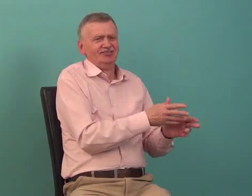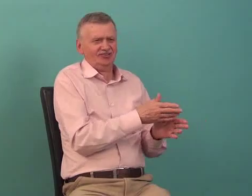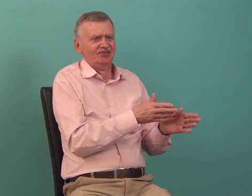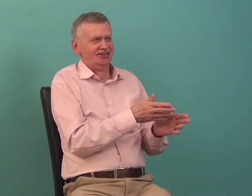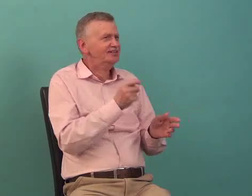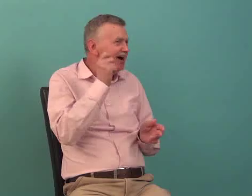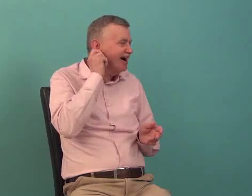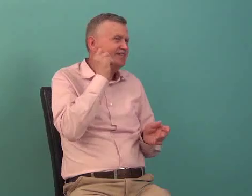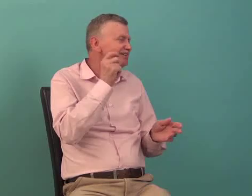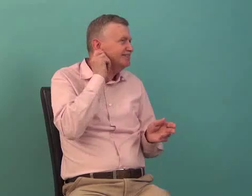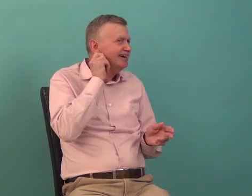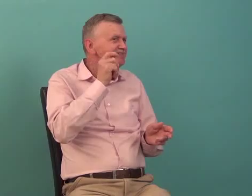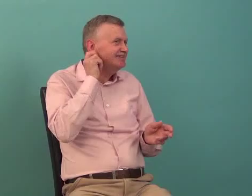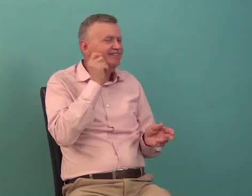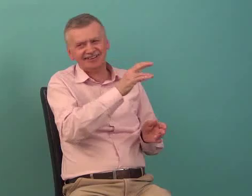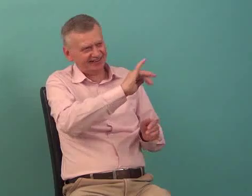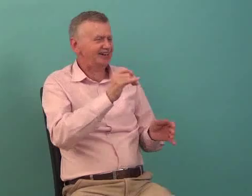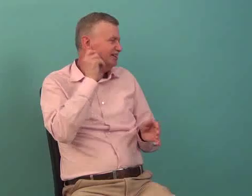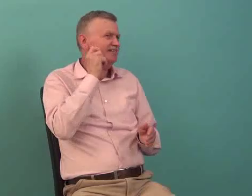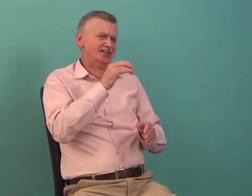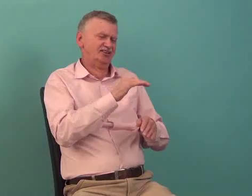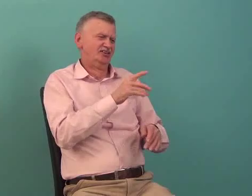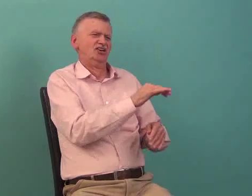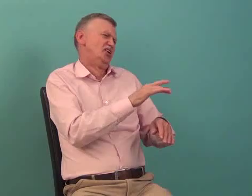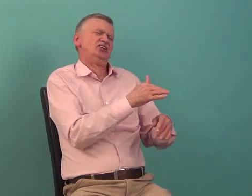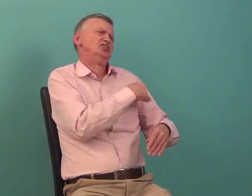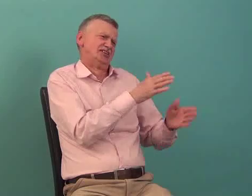Widzi dziewczynę, może to jego znajoma ze szkoły.